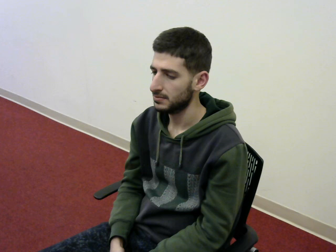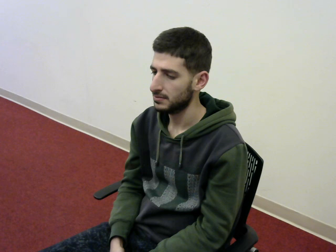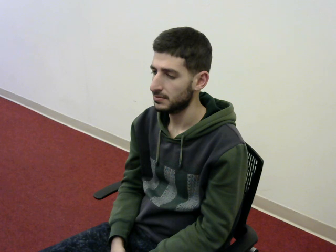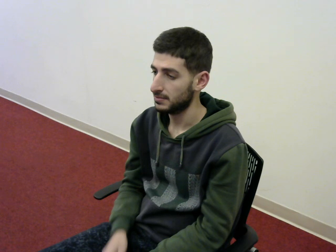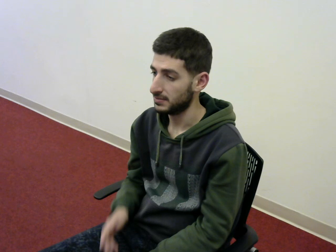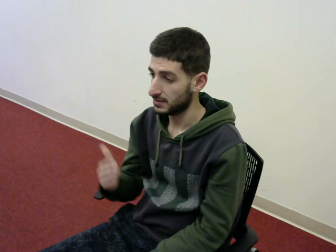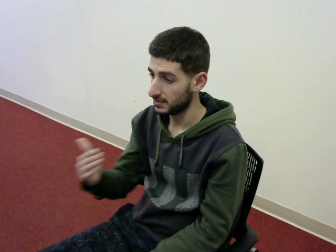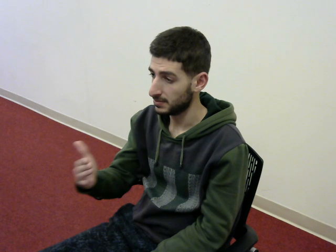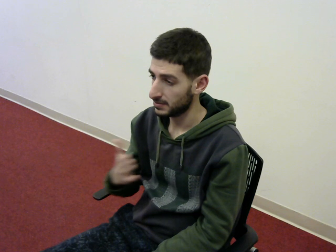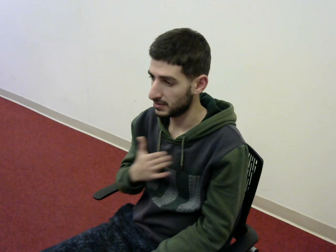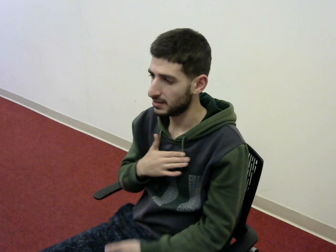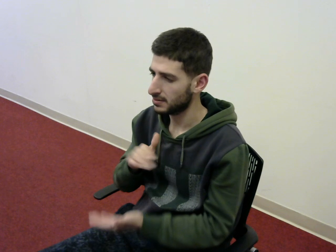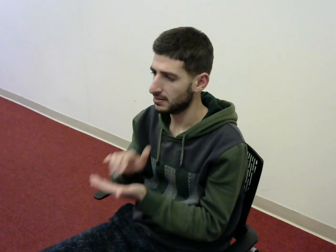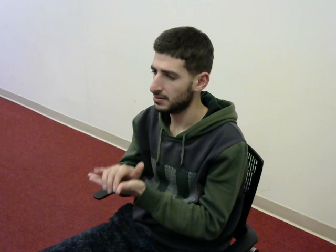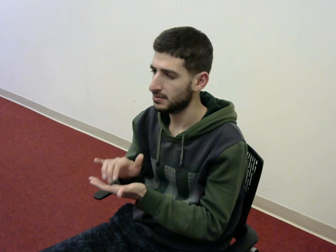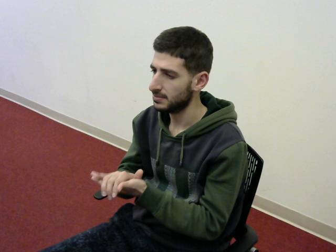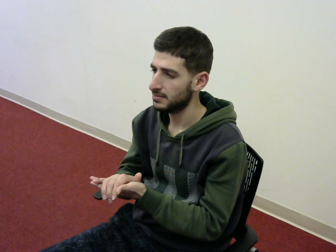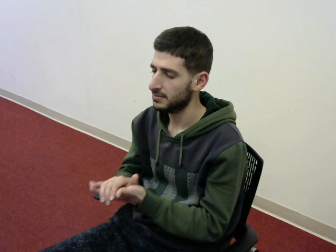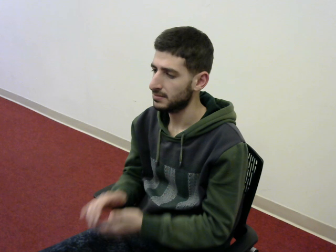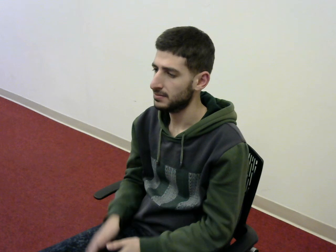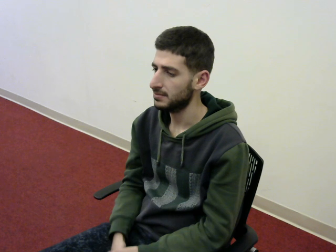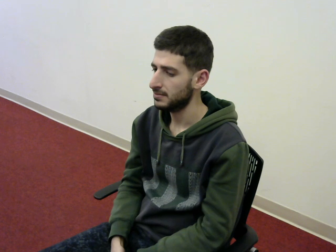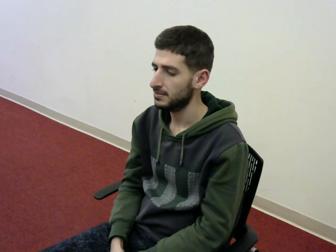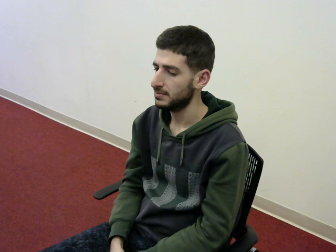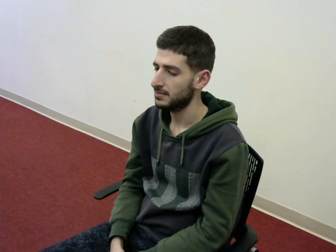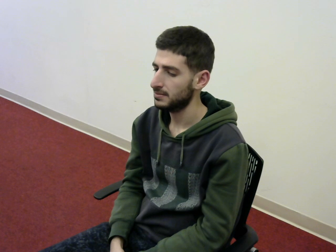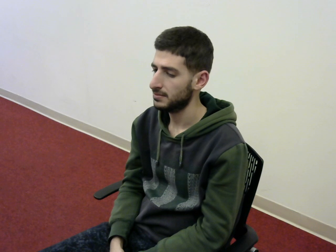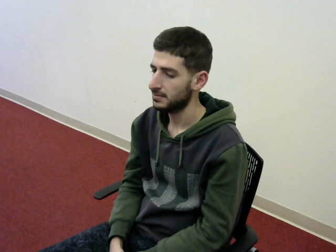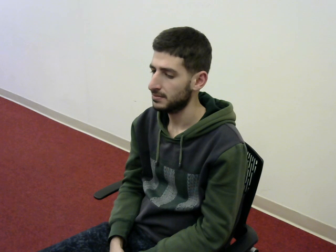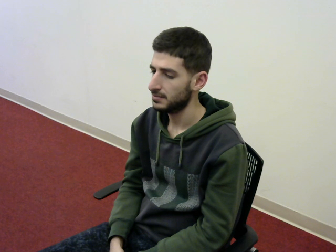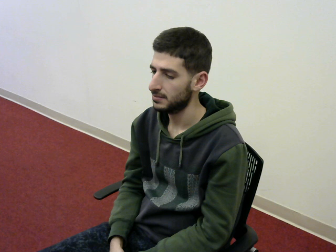Siz mənə tanış gəlirsiniz